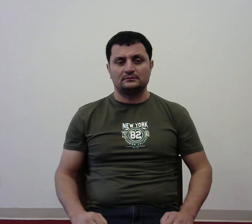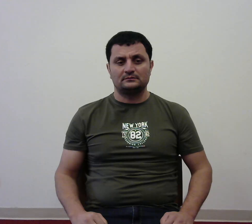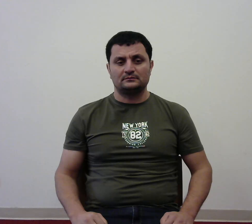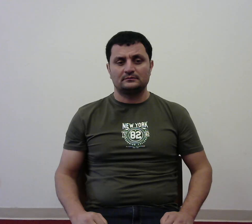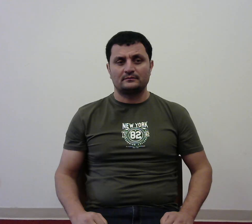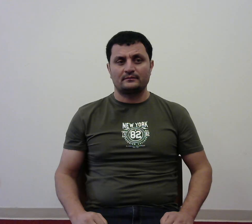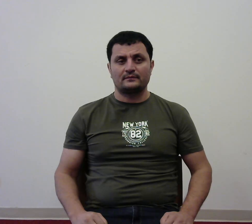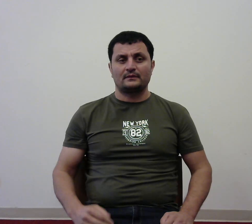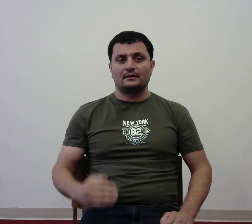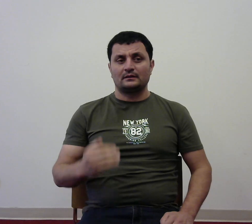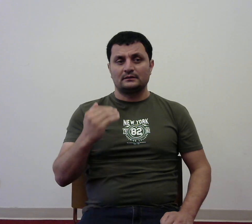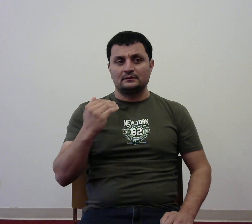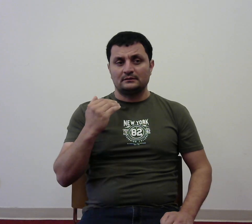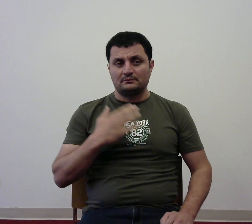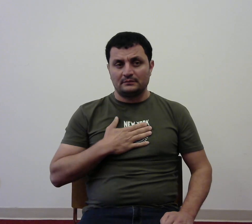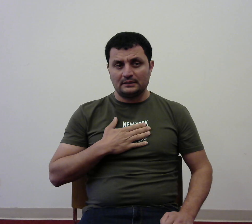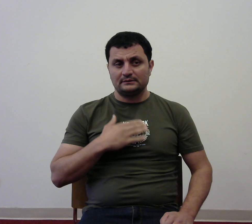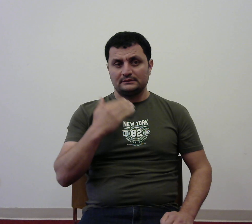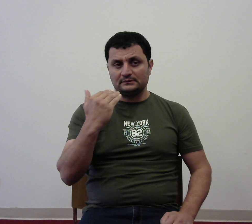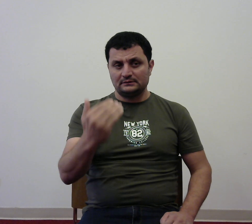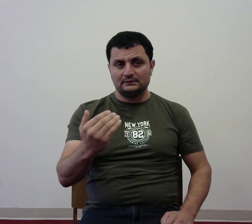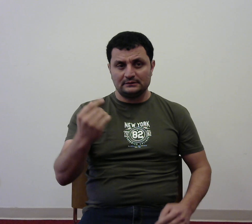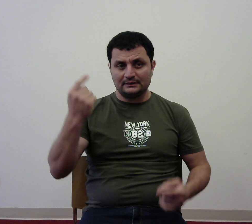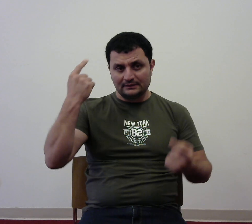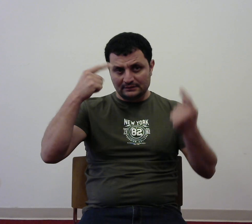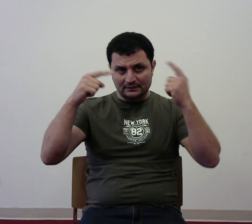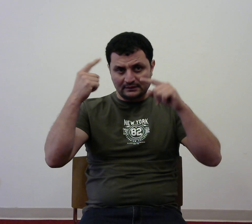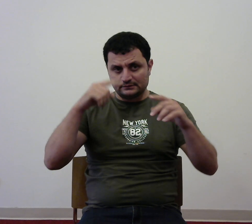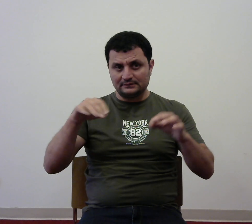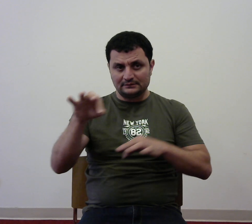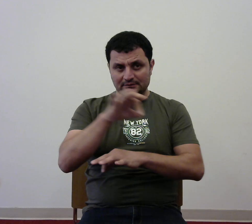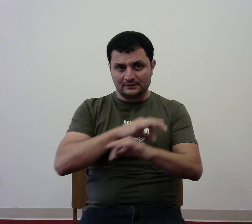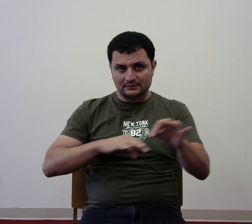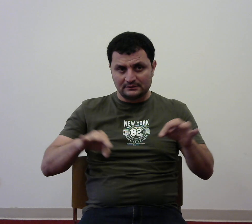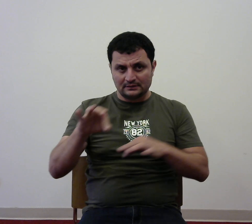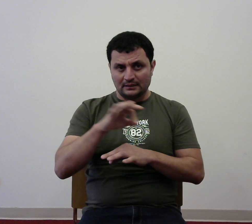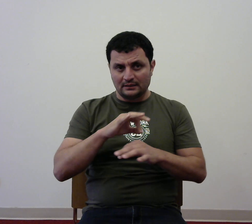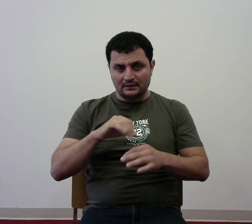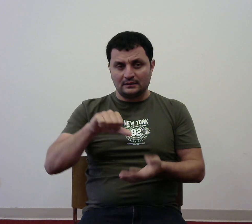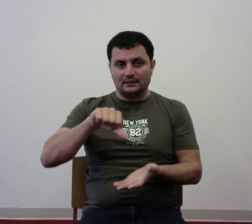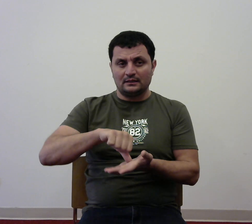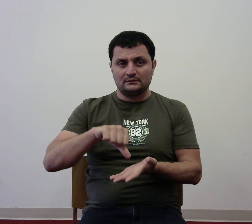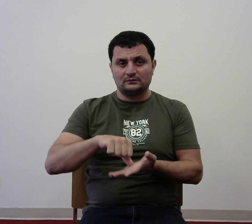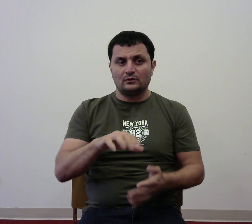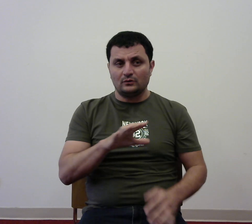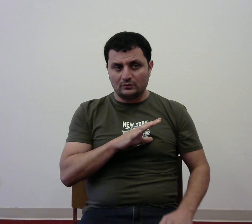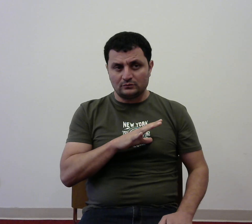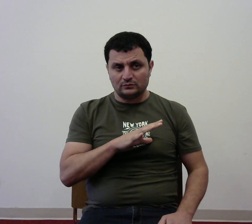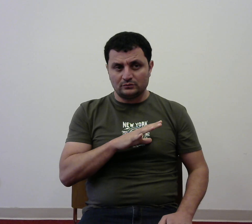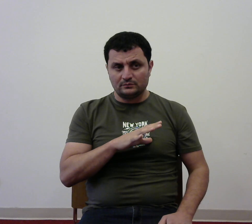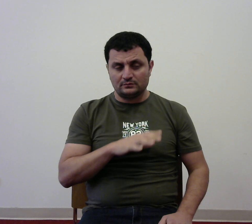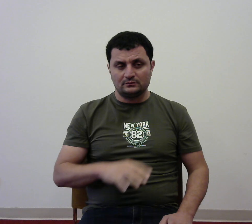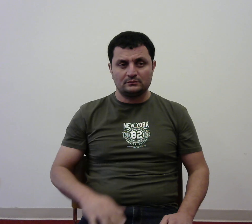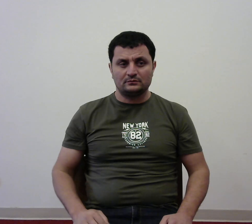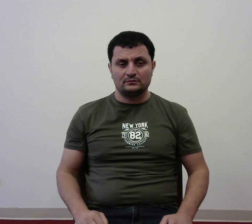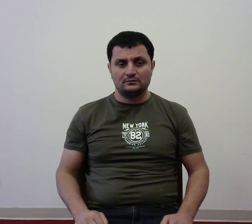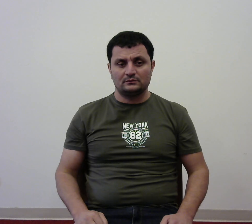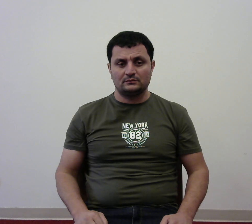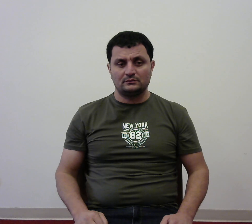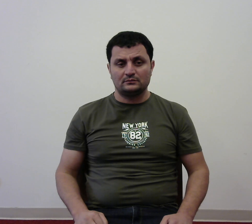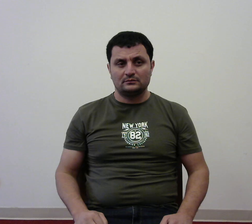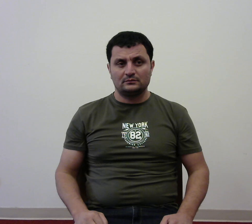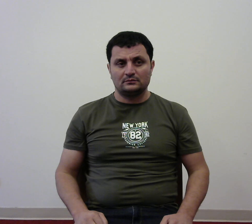Mən sizin layihədə iştirak etmək istərdim